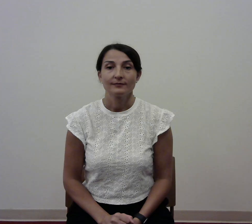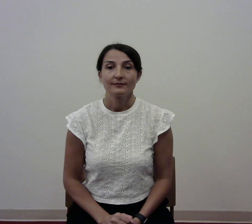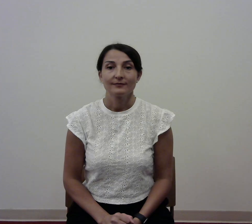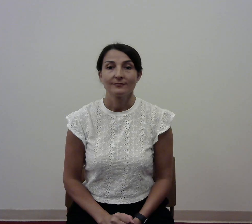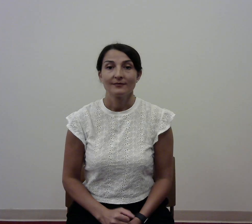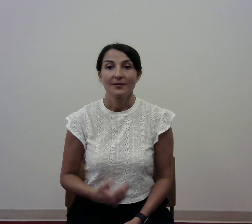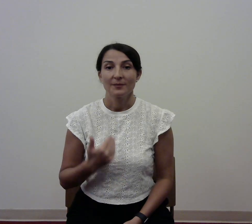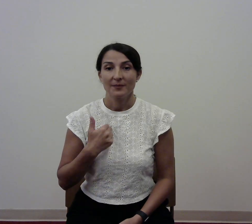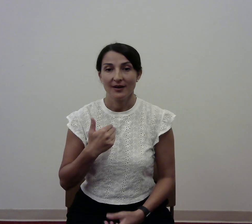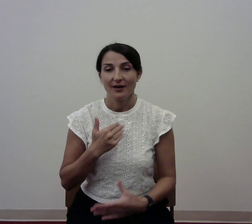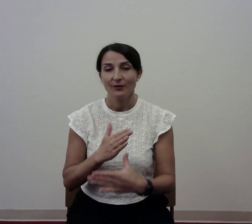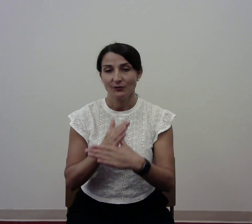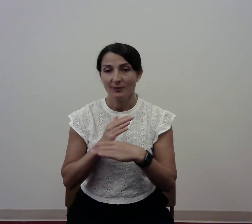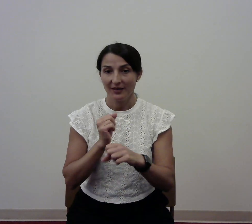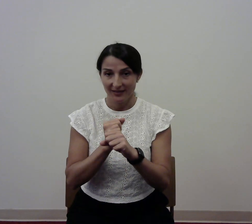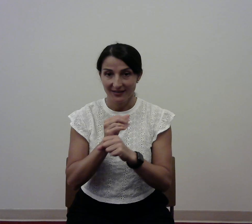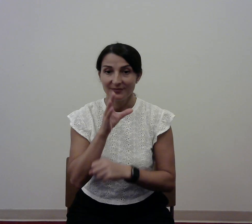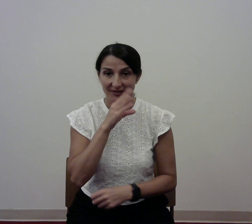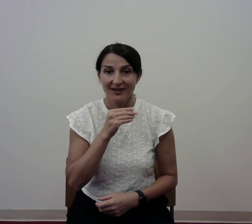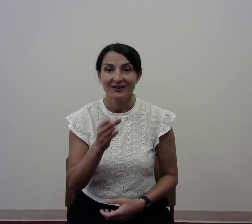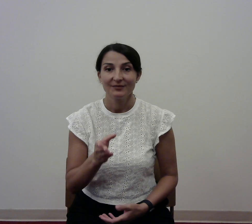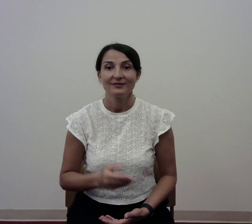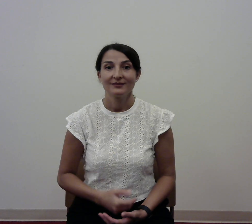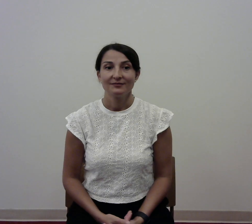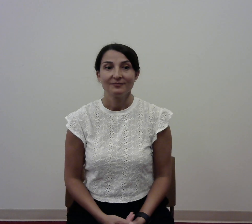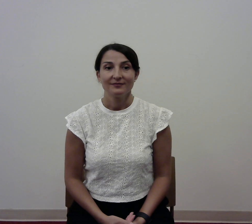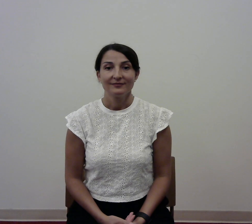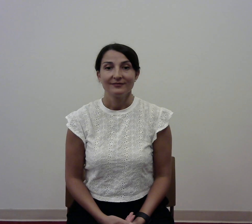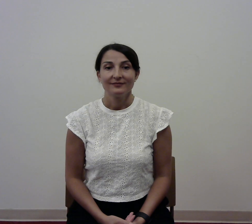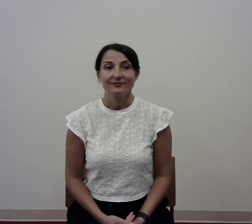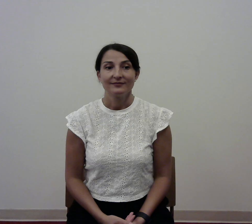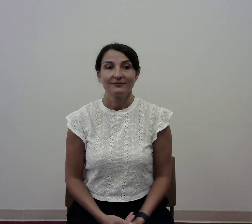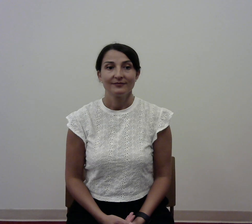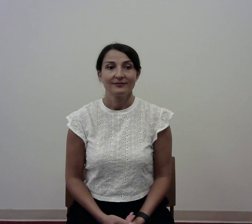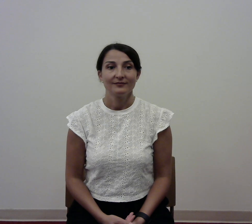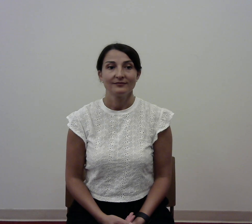Mənə kömək edə bilərsinizmi?